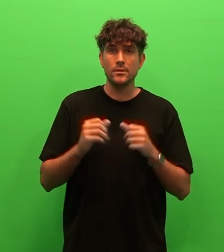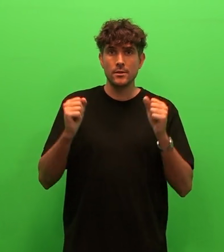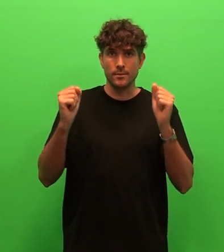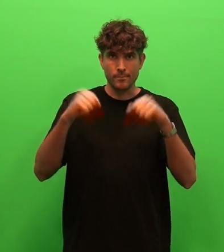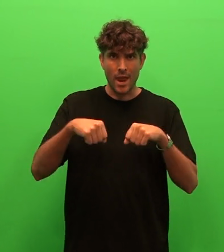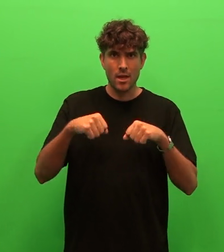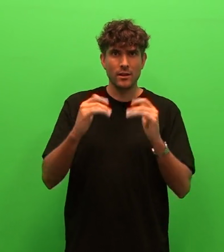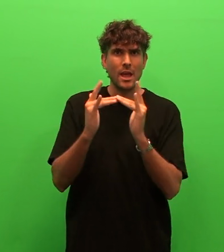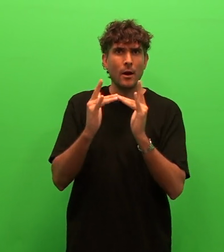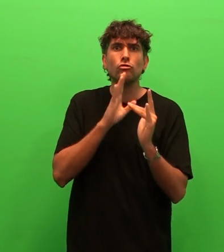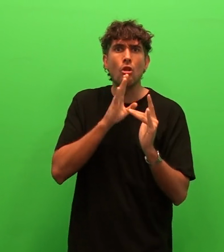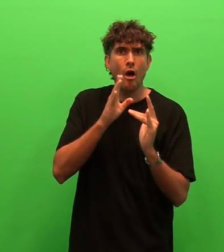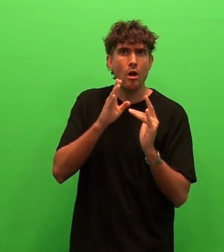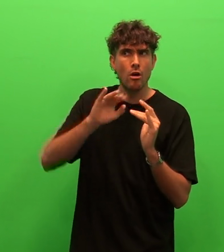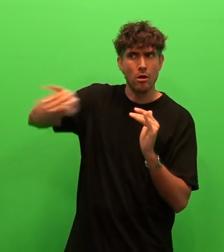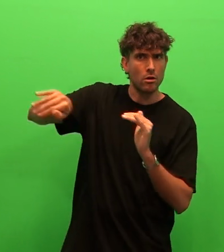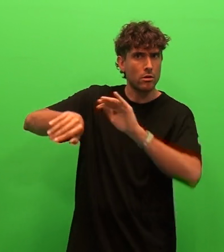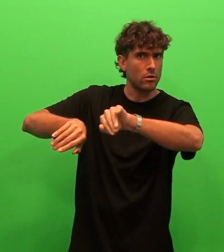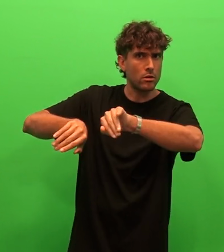D'acord, on és el llit, a la dreta o a l'esquerra?